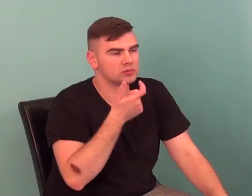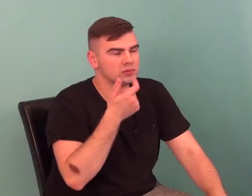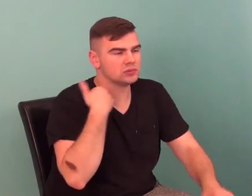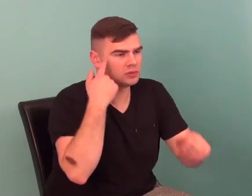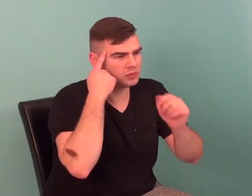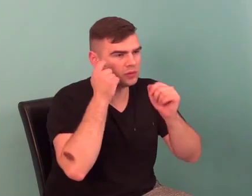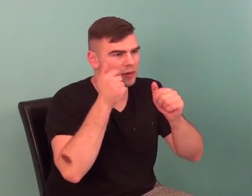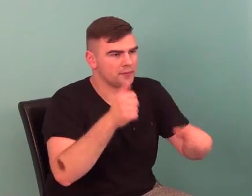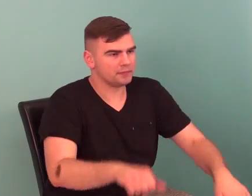Ja tak myślę.